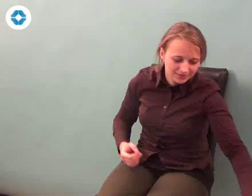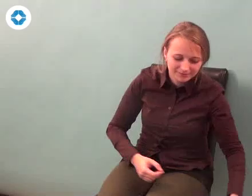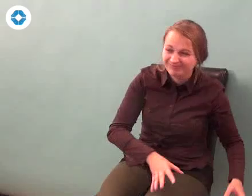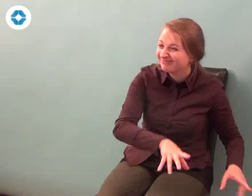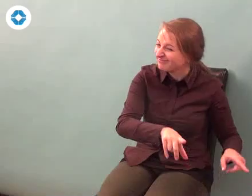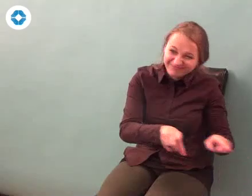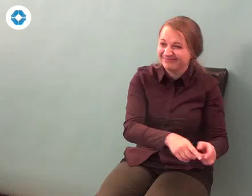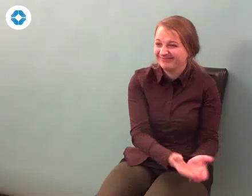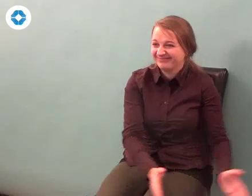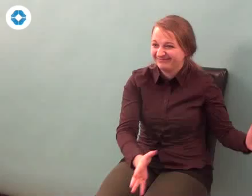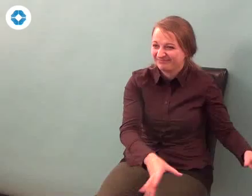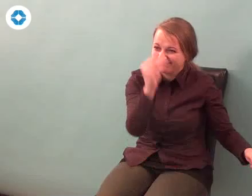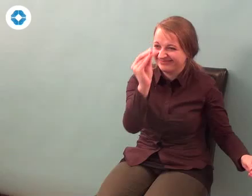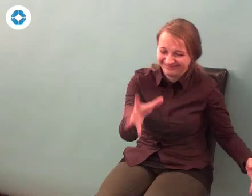Chce ukraść cały kosz.